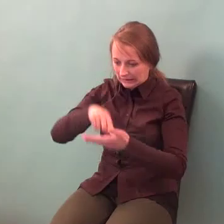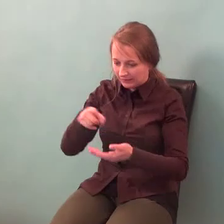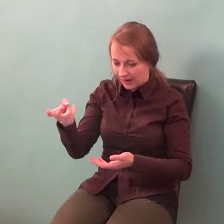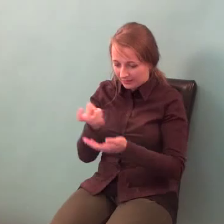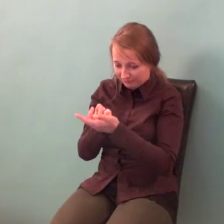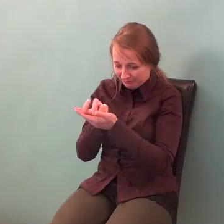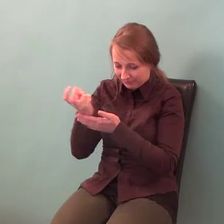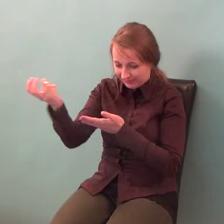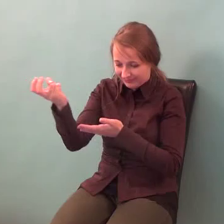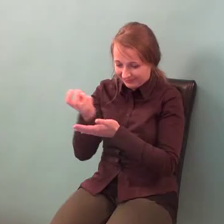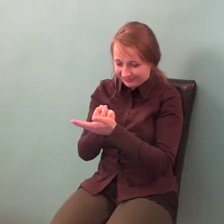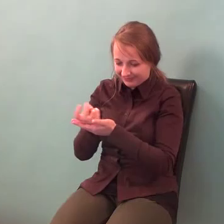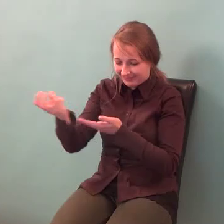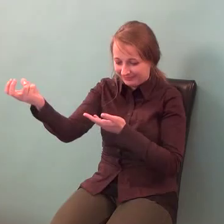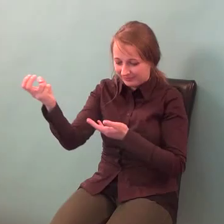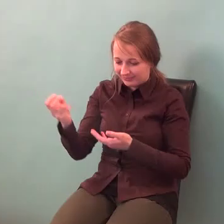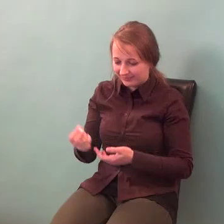To sanki.